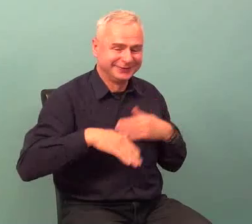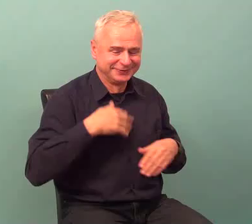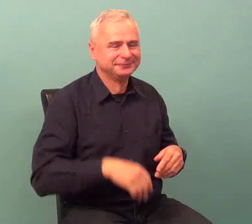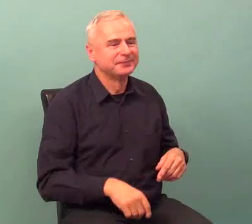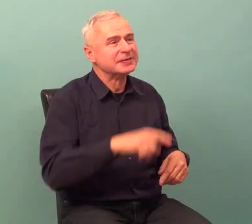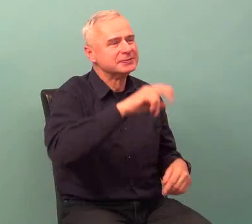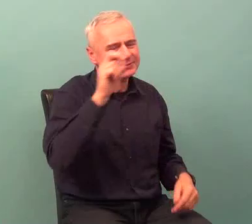Kot spadł.